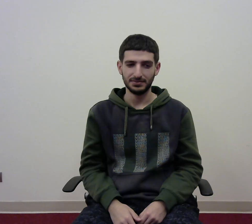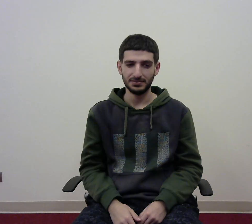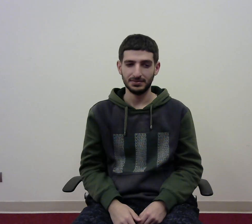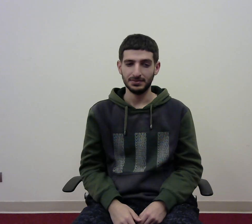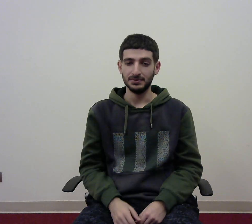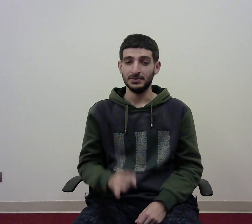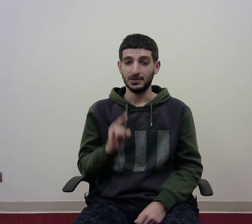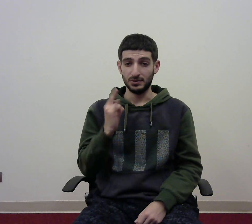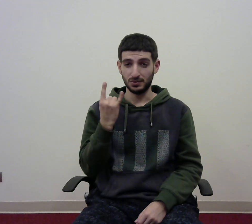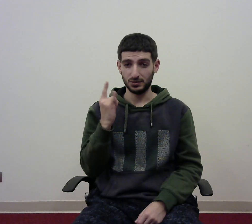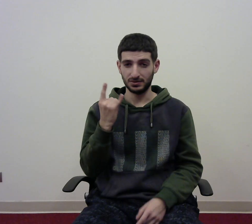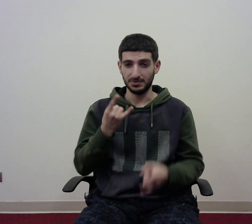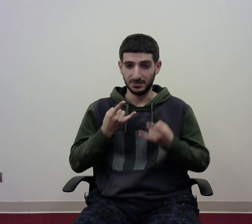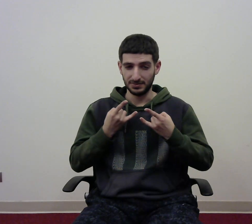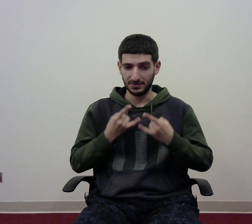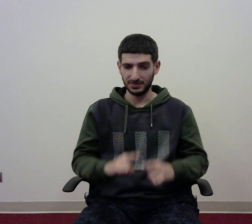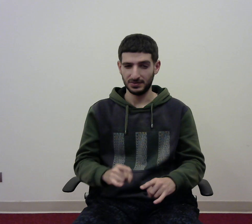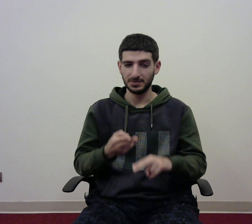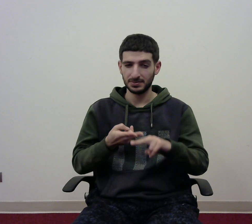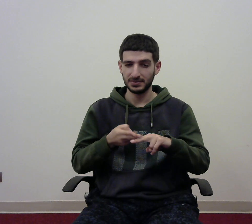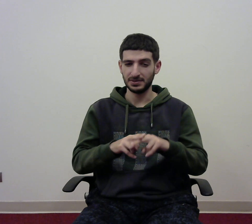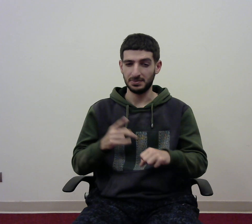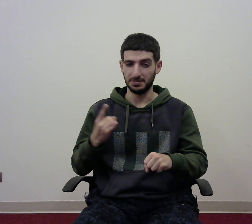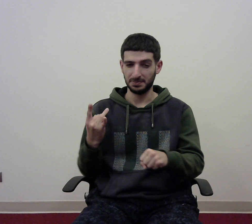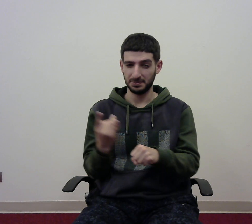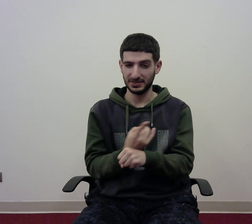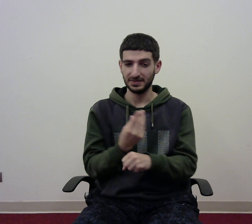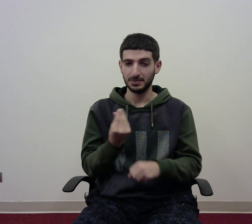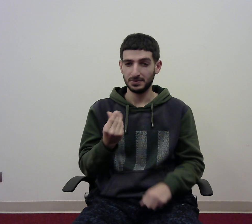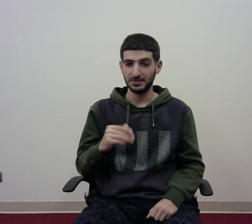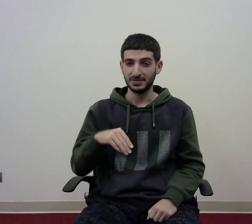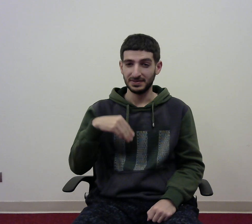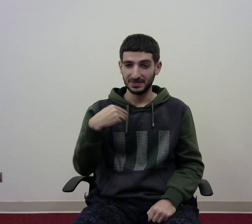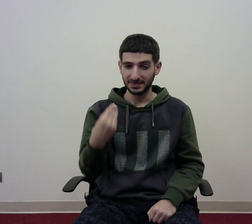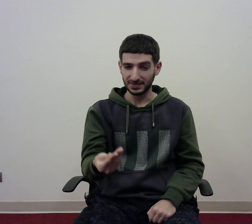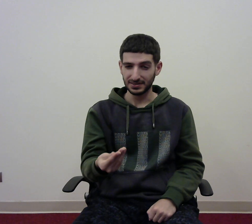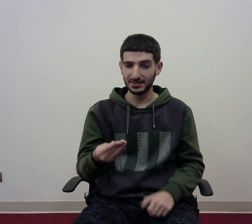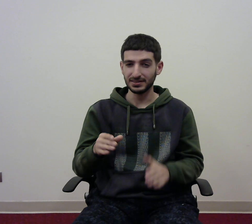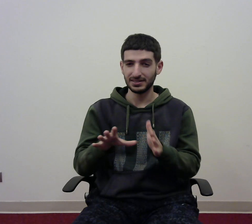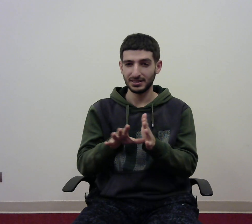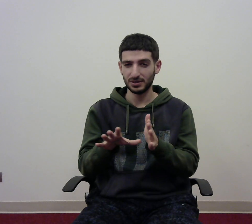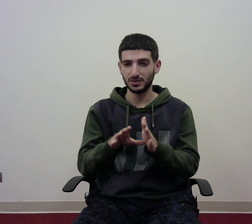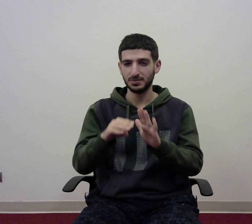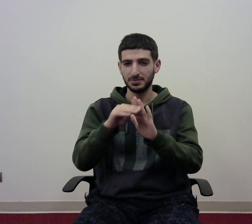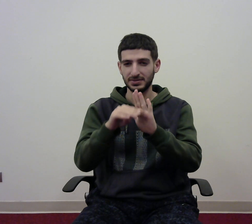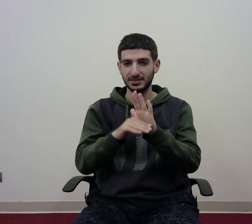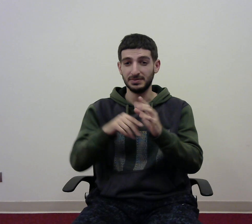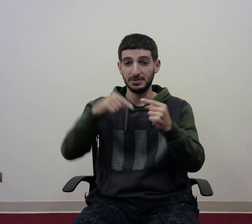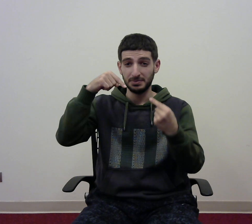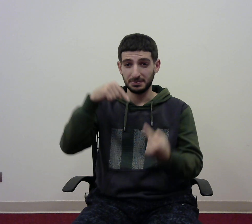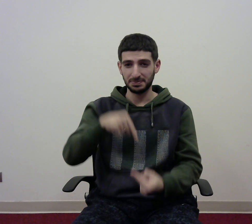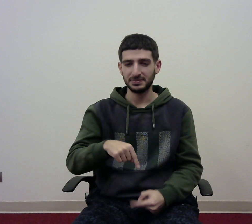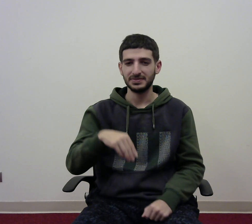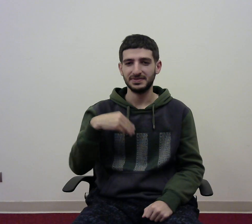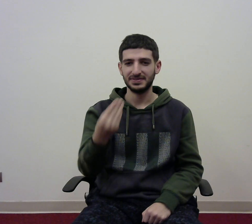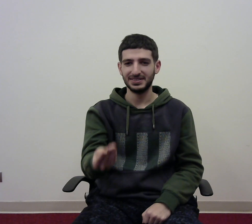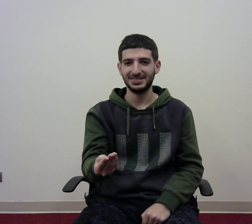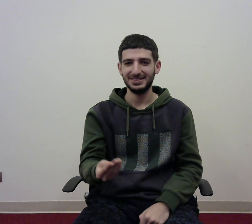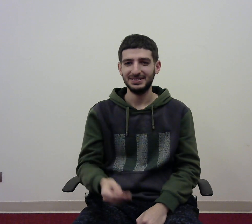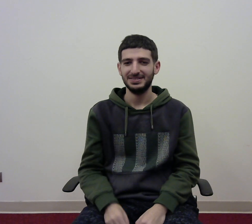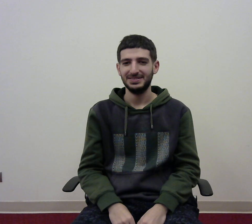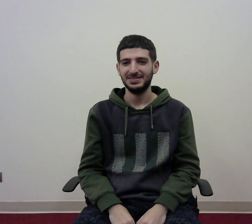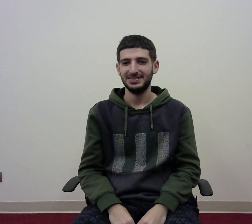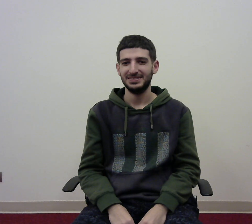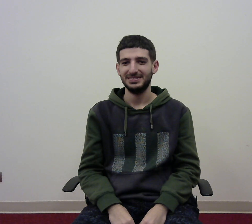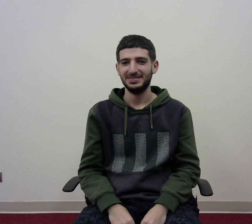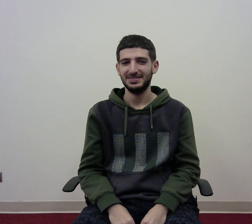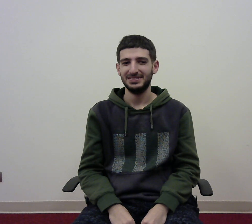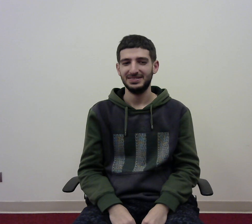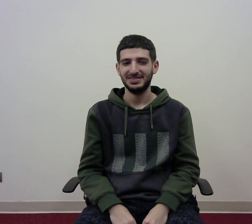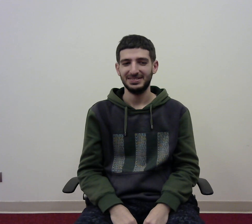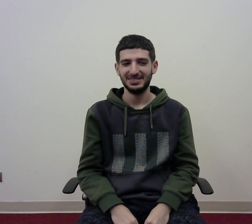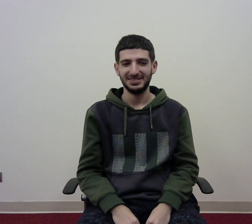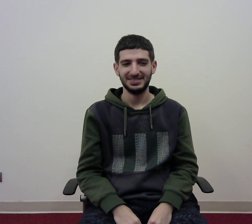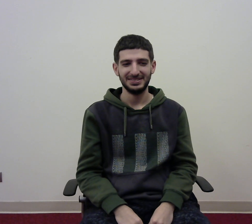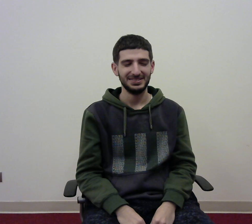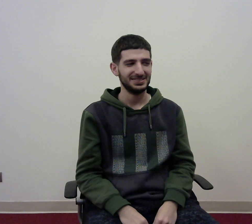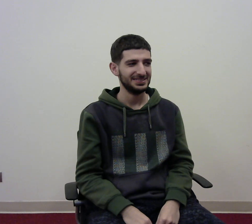Uşağın doğulmasına görə birdəfəlik məbləğin verilməsi elektron qaydaya uyğun verilir